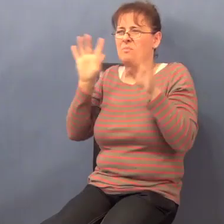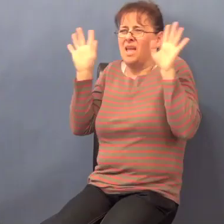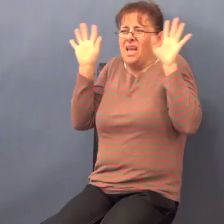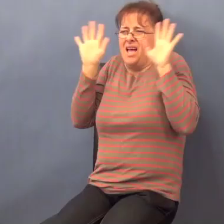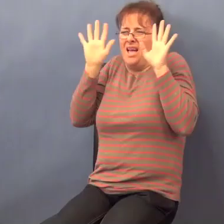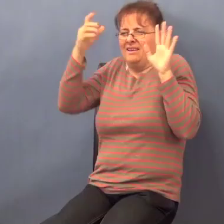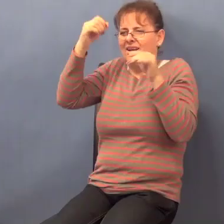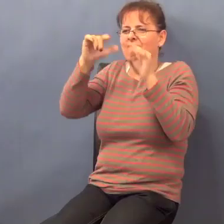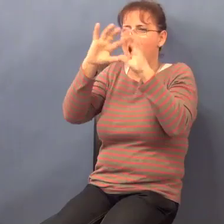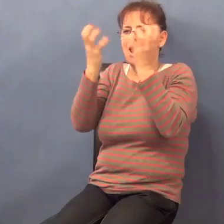Ten chłopiec mówi: Nie.